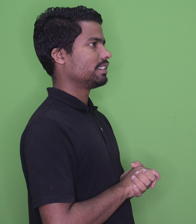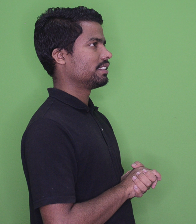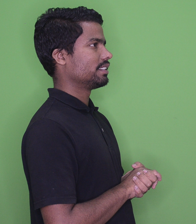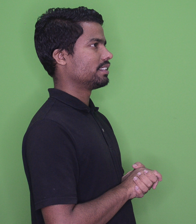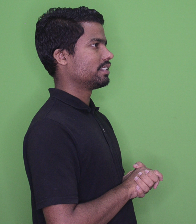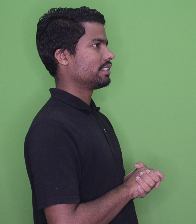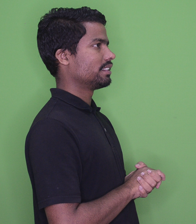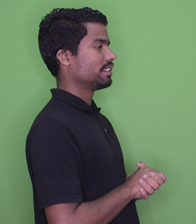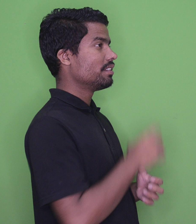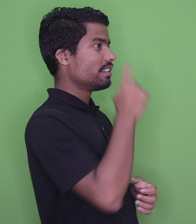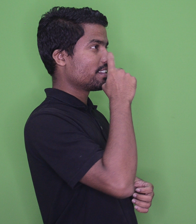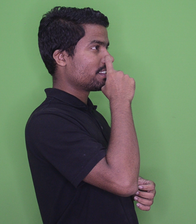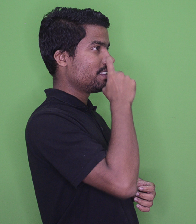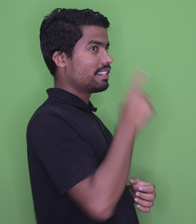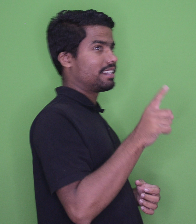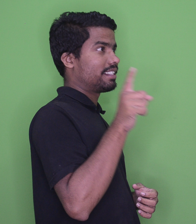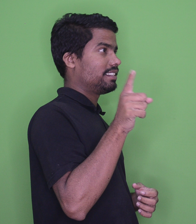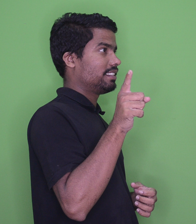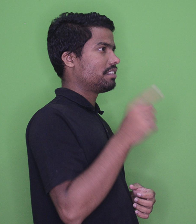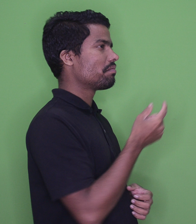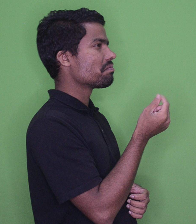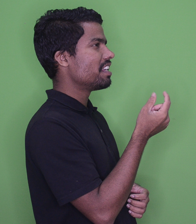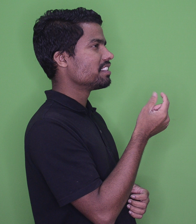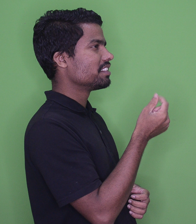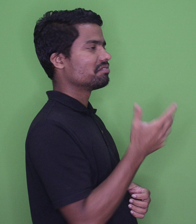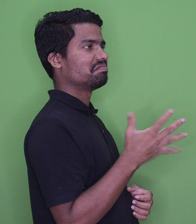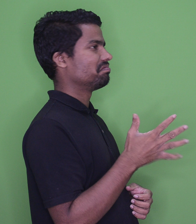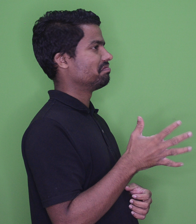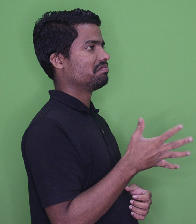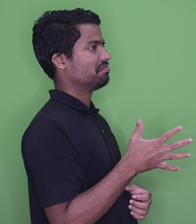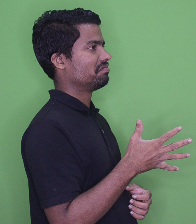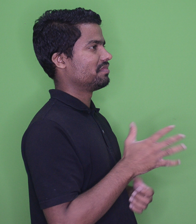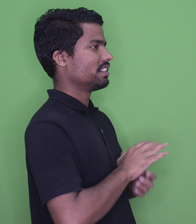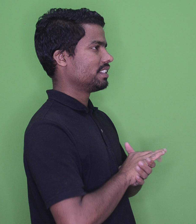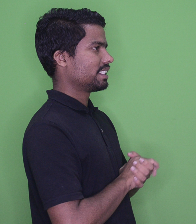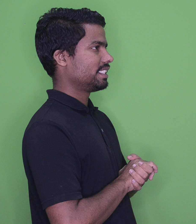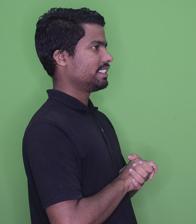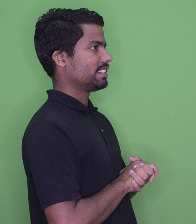she has no money